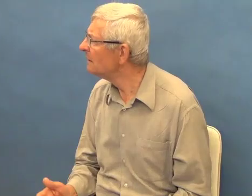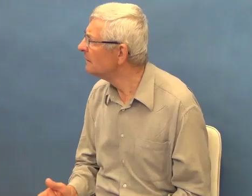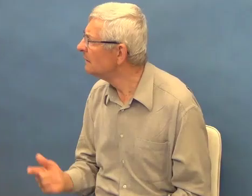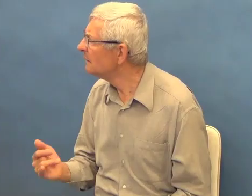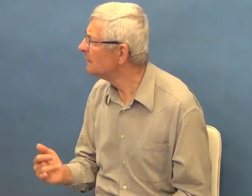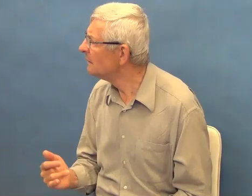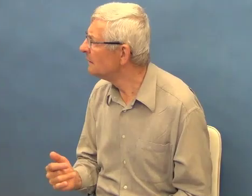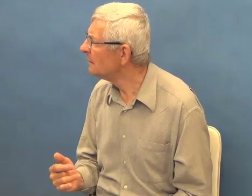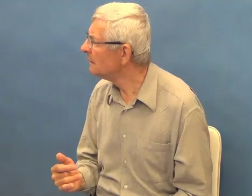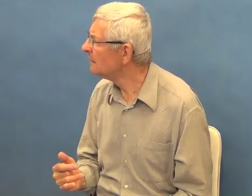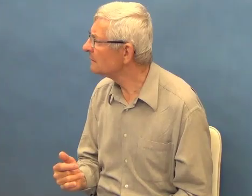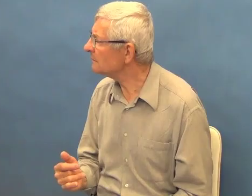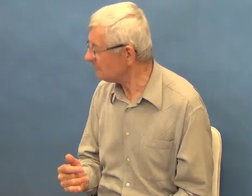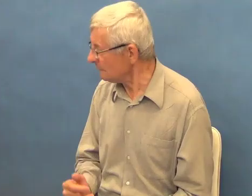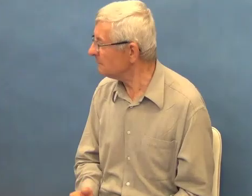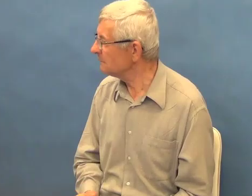Jak?